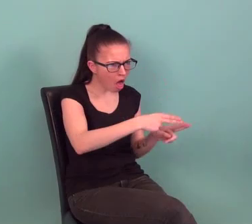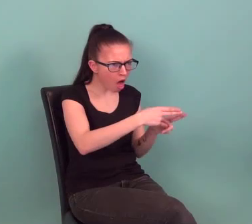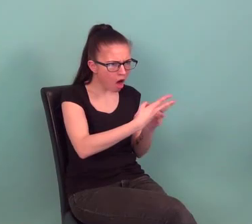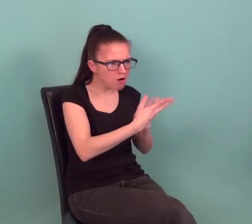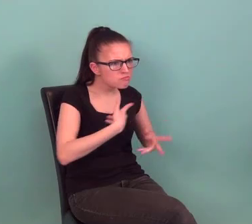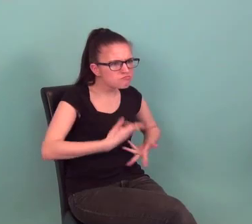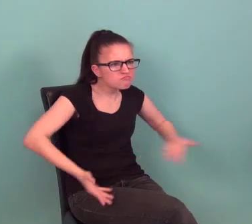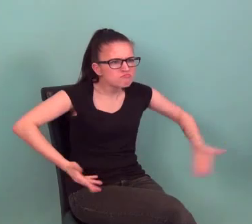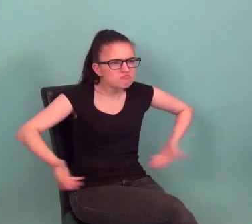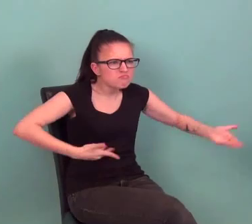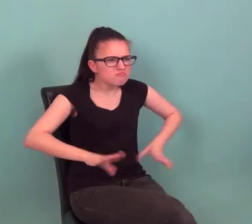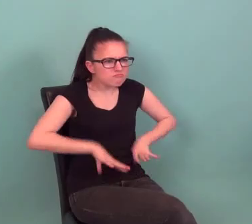Jest zły i idzie bardzo szybko.